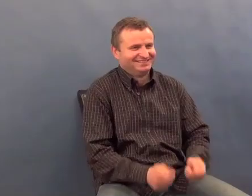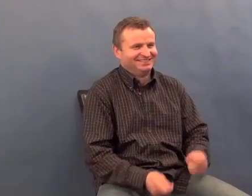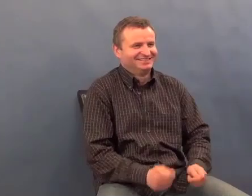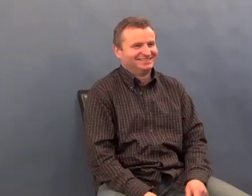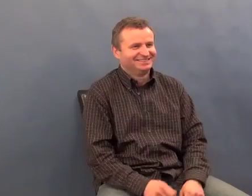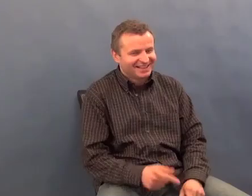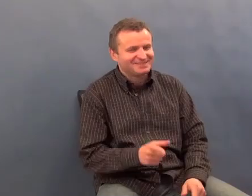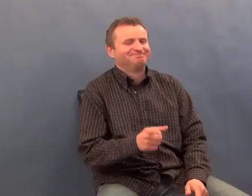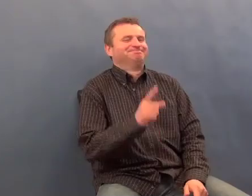Myszka zobaczyła to i zamilkła.